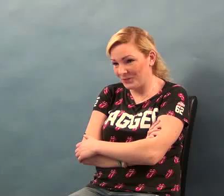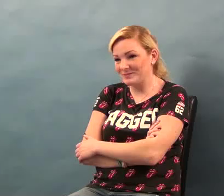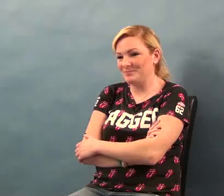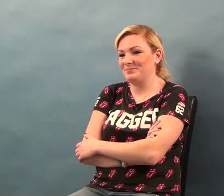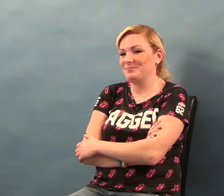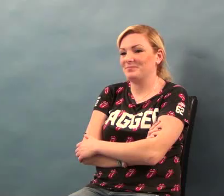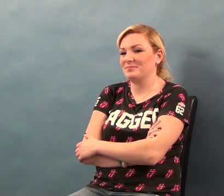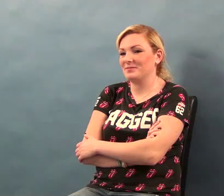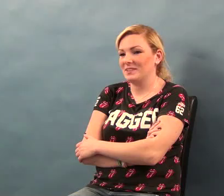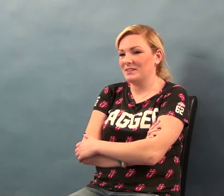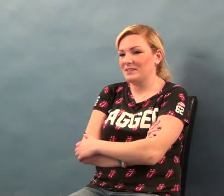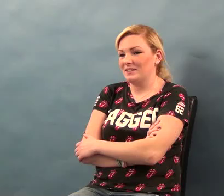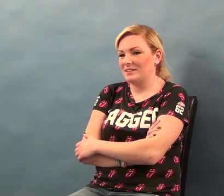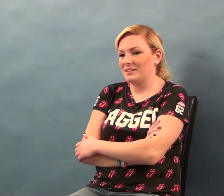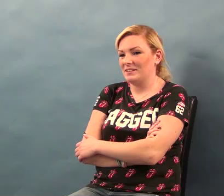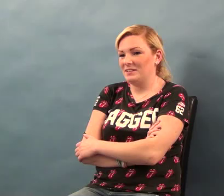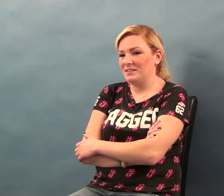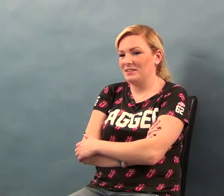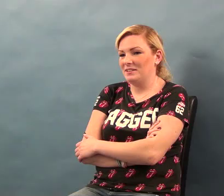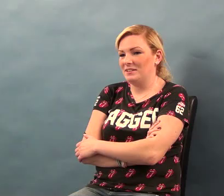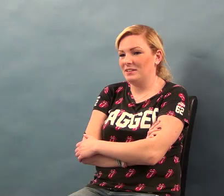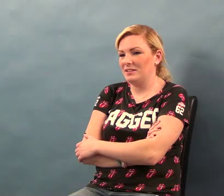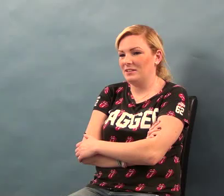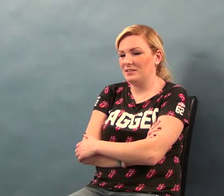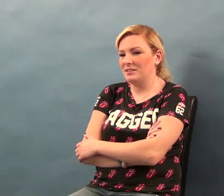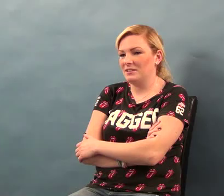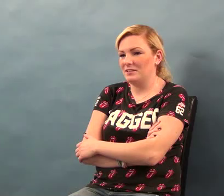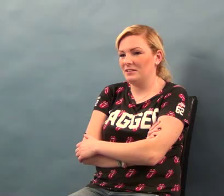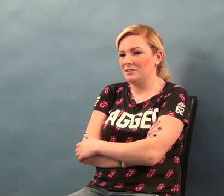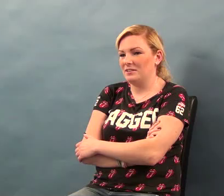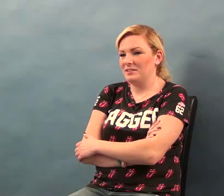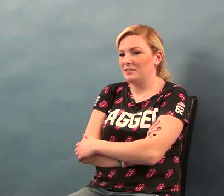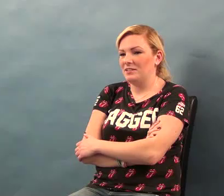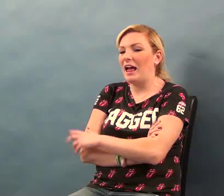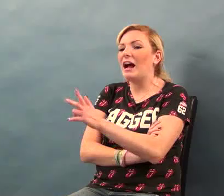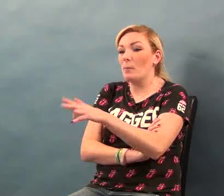To jest ostrzeżenie, że nie wolno się kąpać w jeziorze w tym miejscu, gdzie jest znak zakazu.